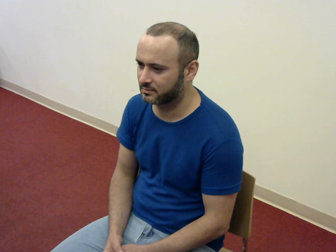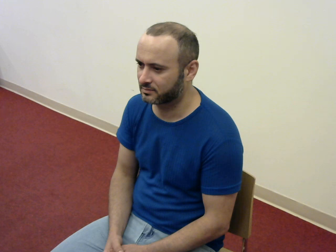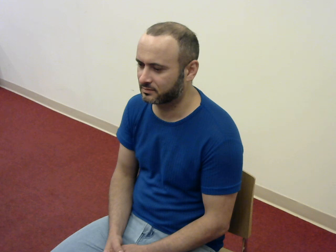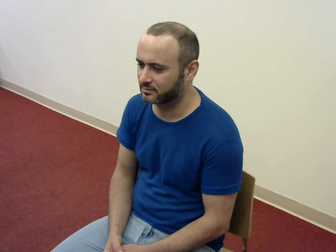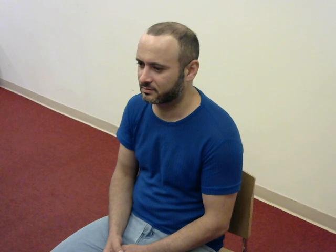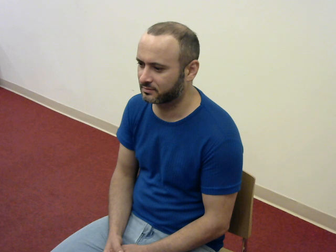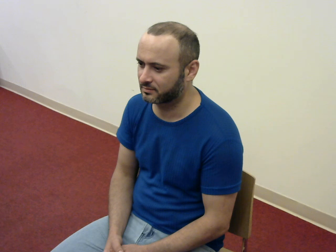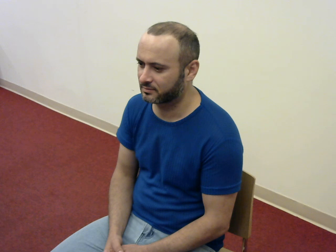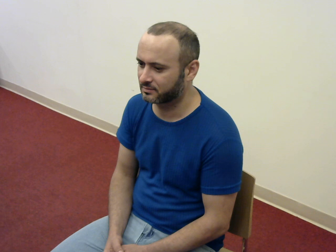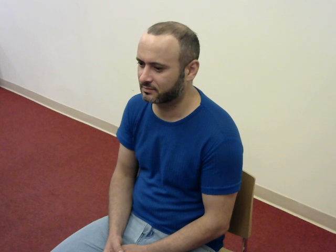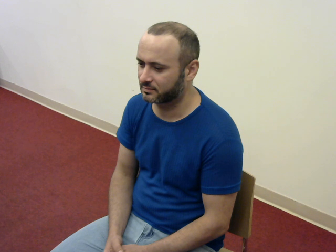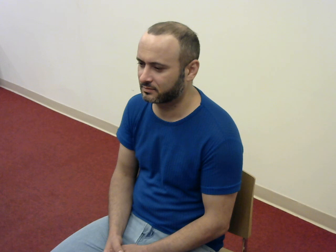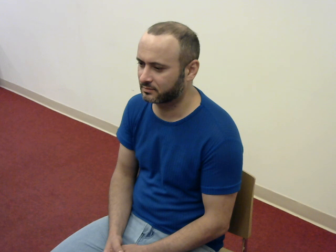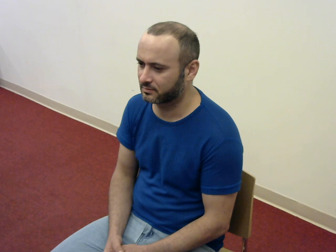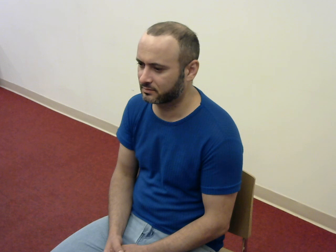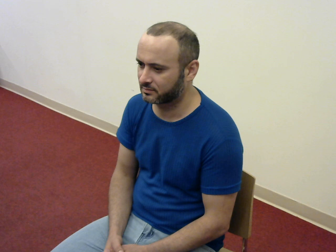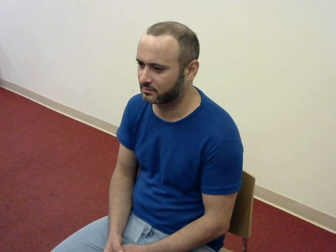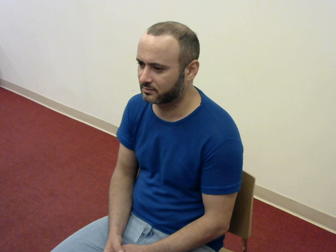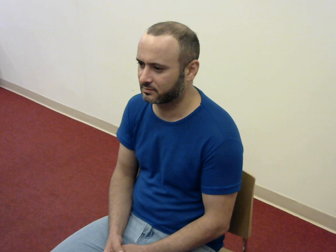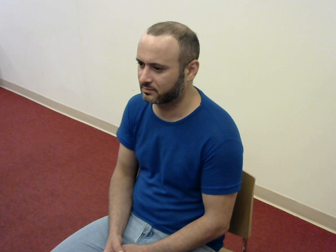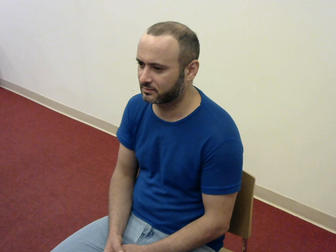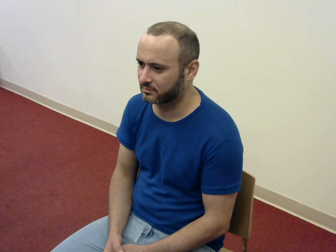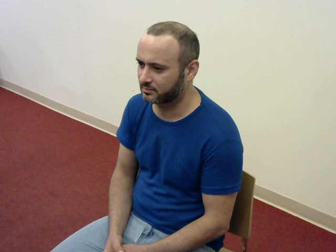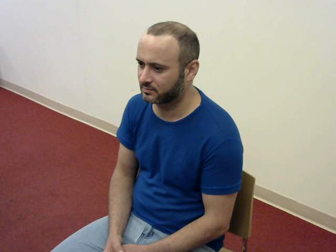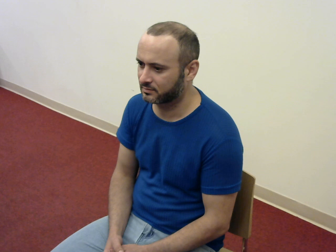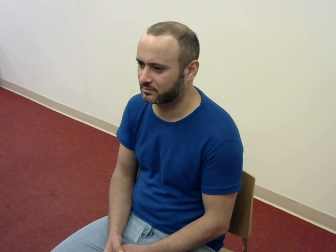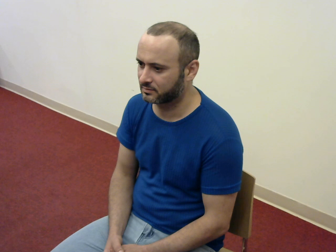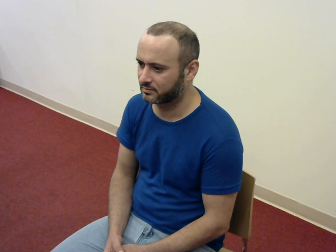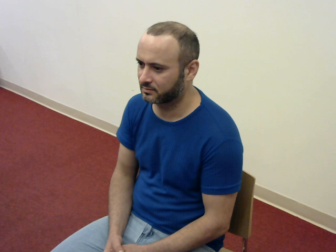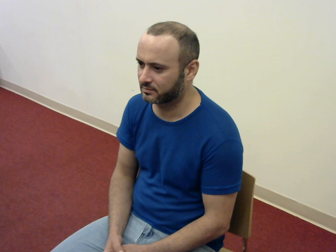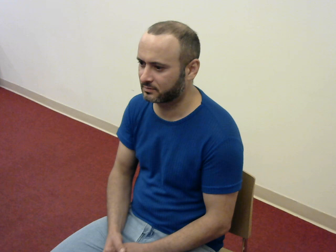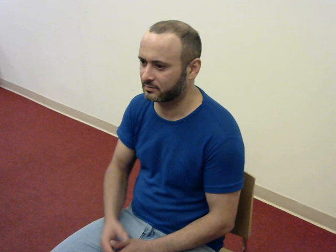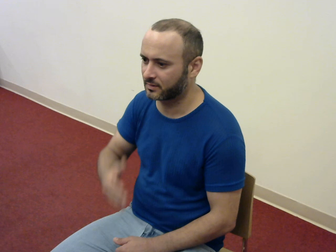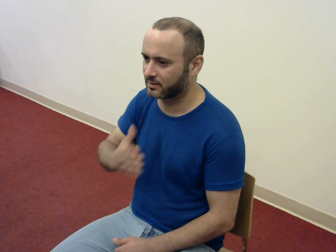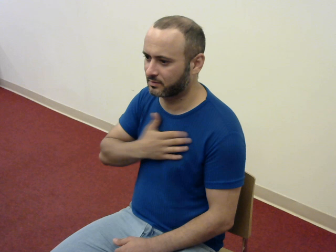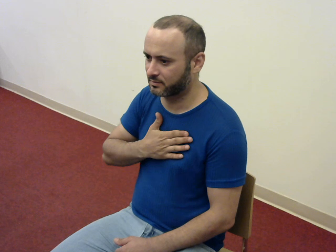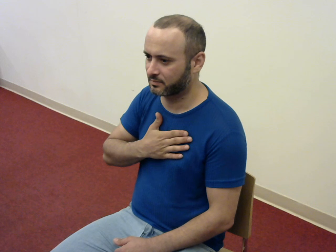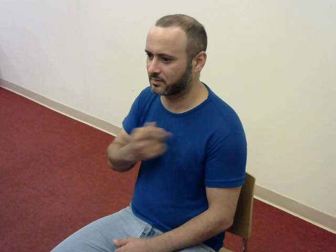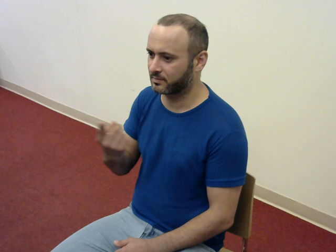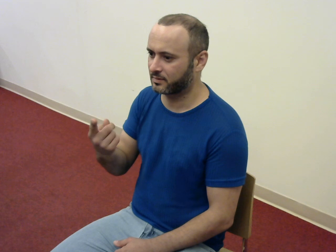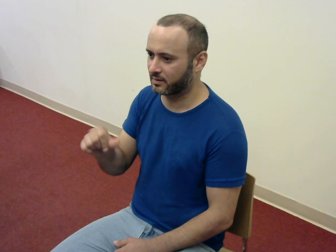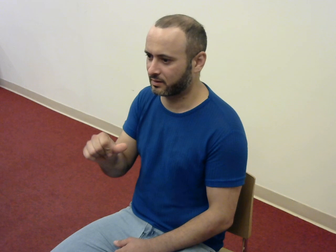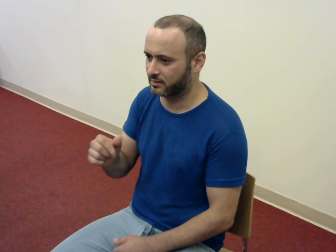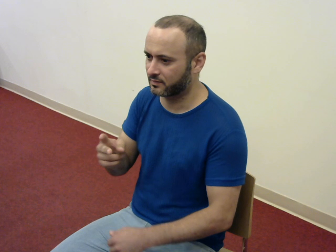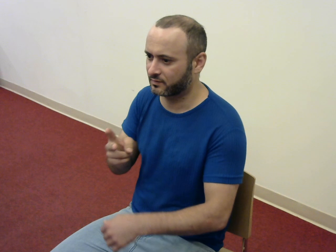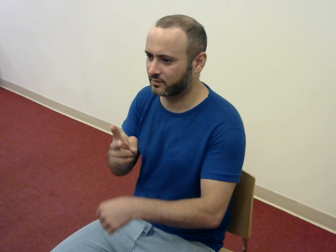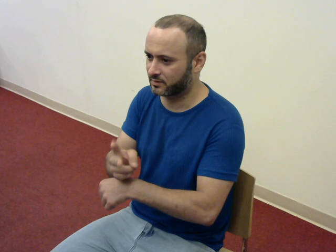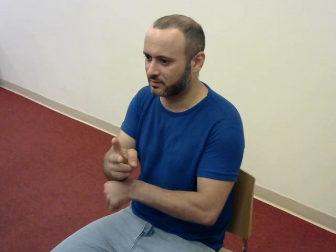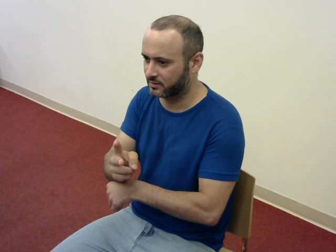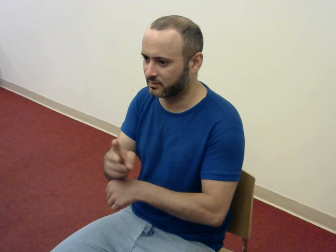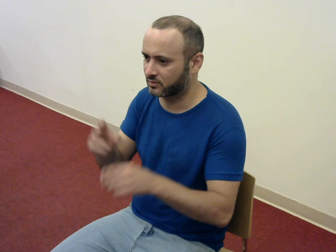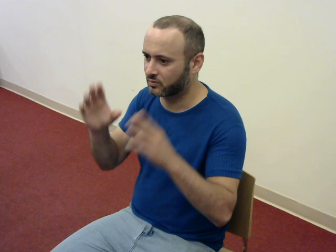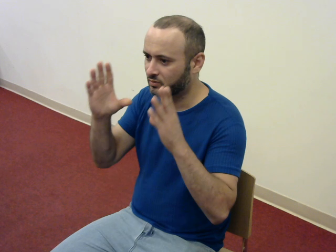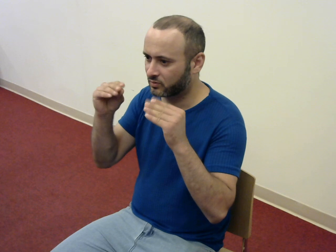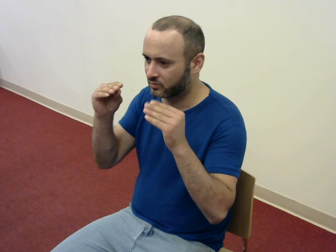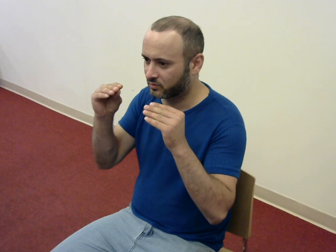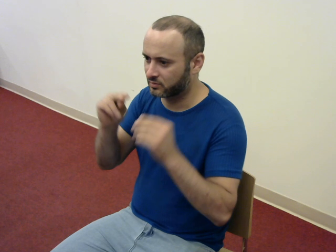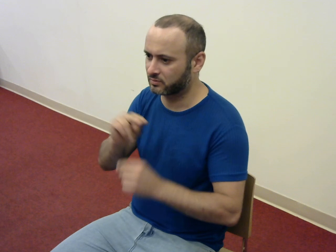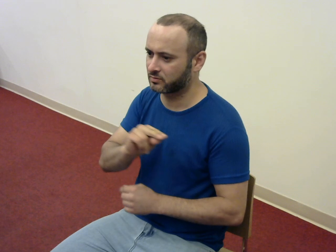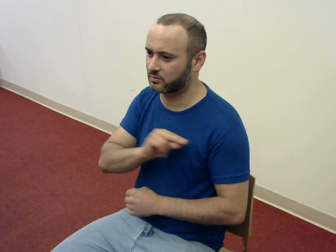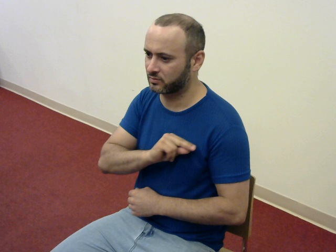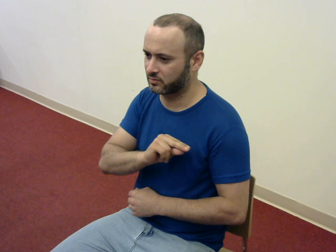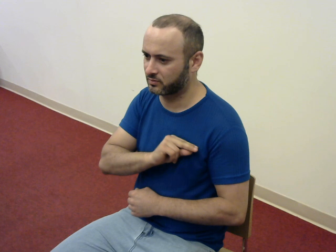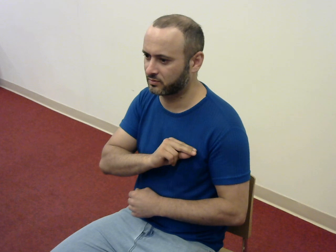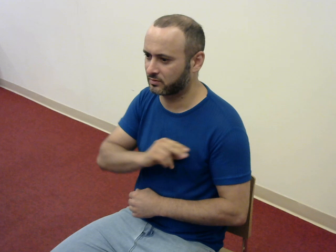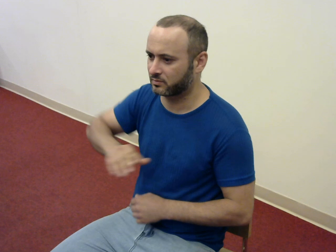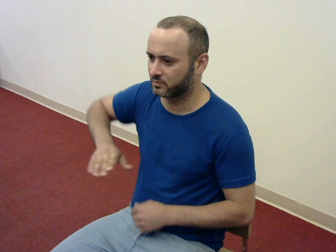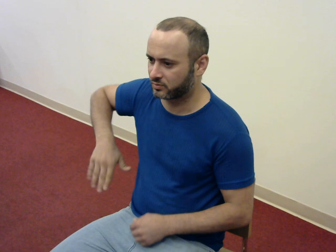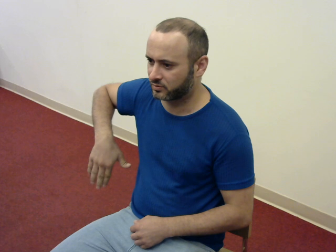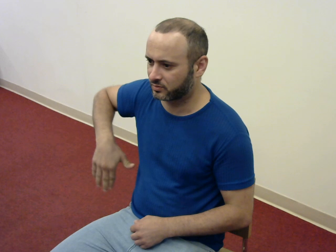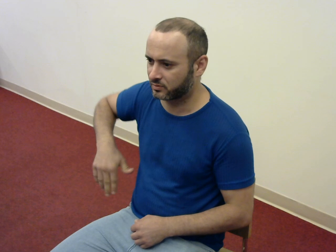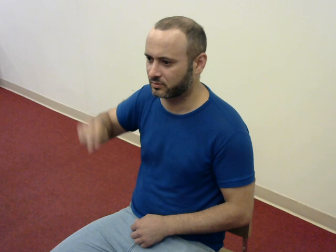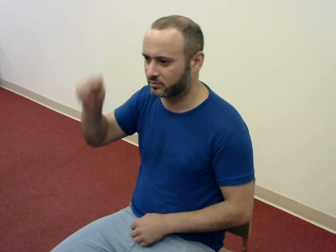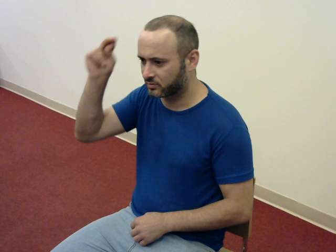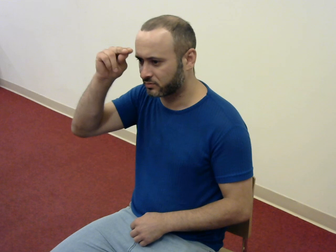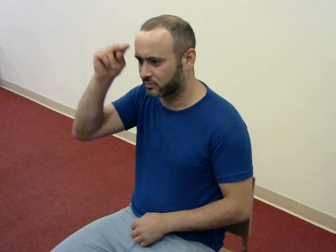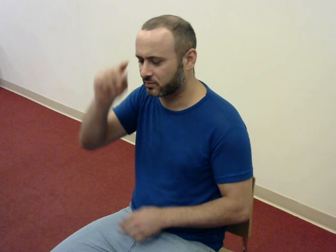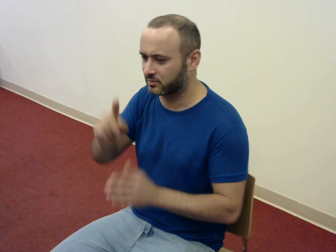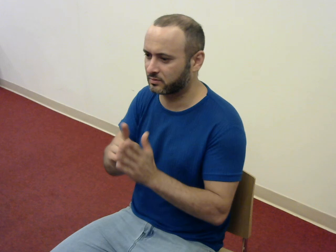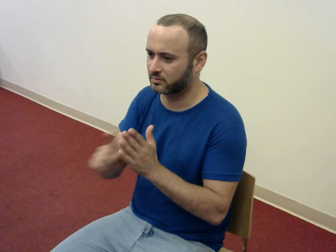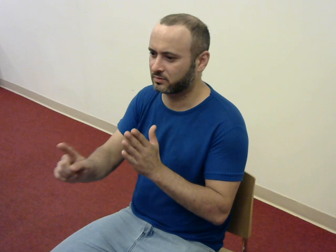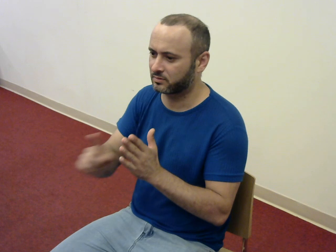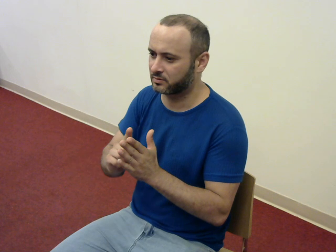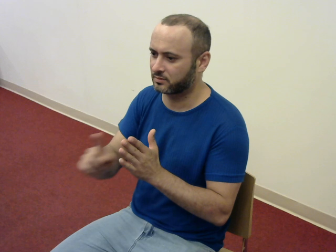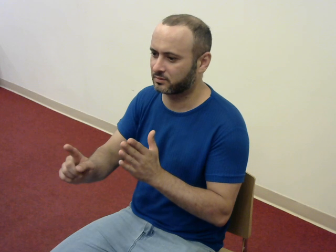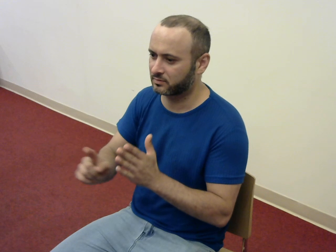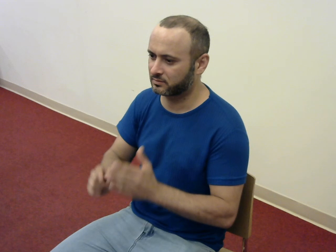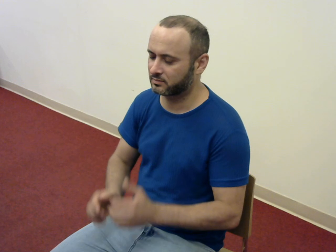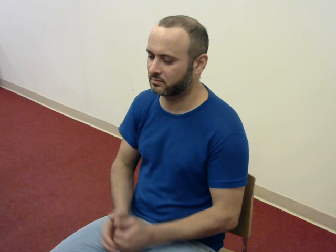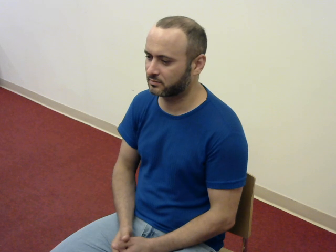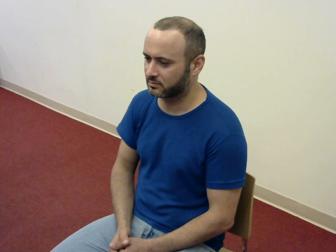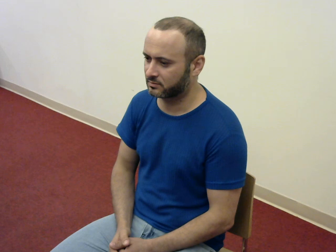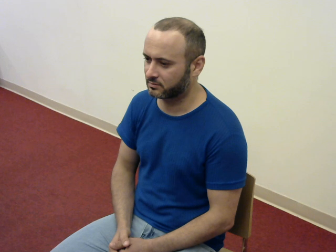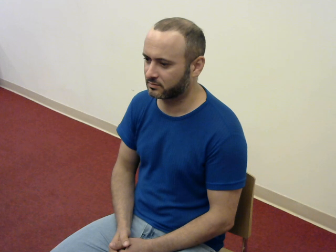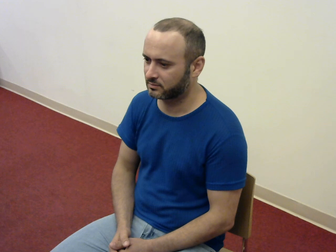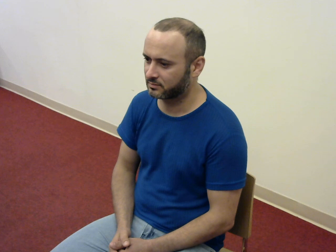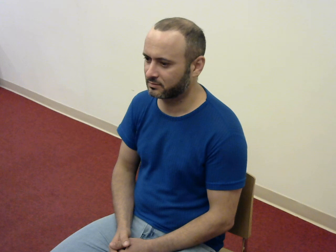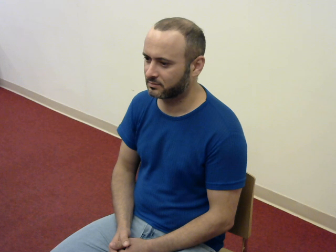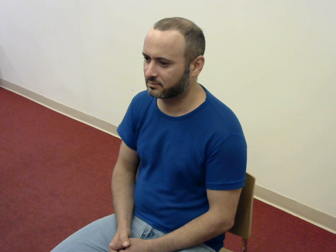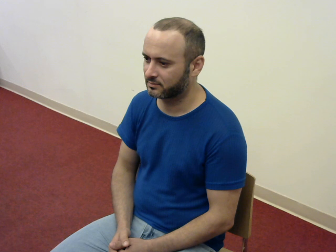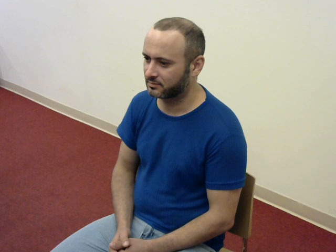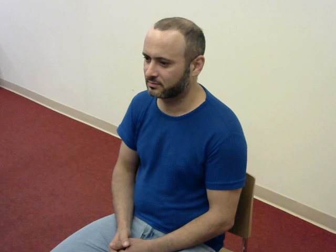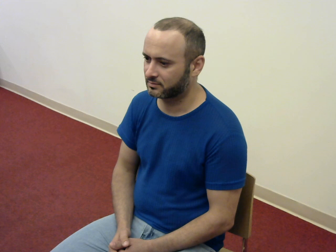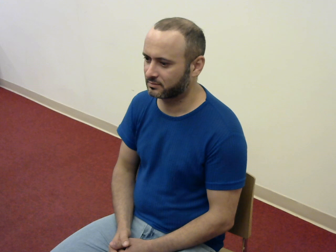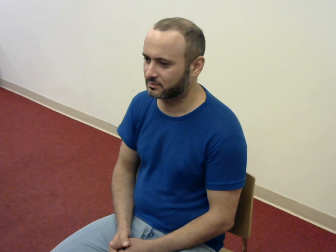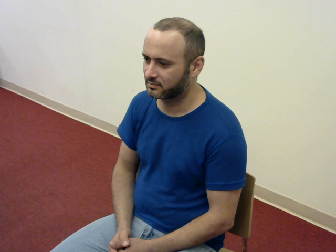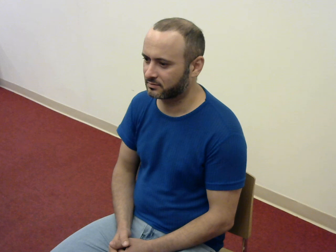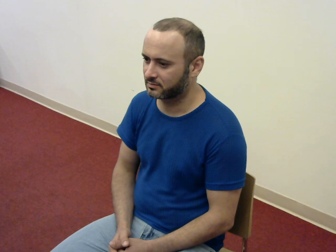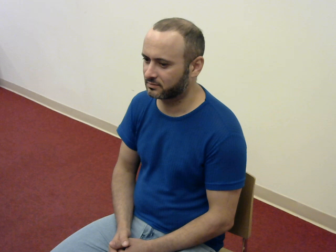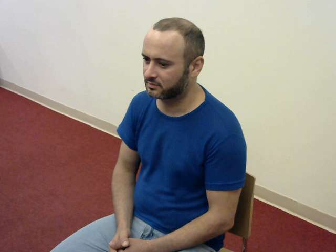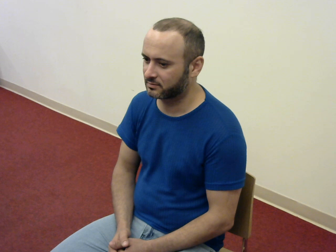Mən həftədə 2 dəfə axşam işdən sonra kursa gedirəm